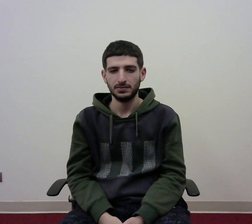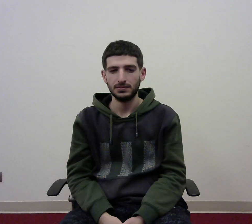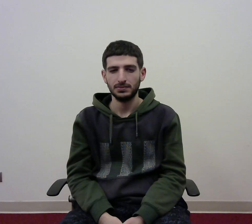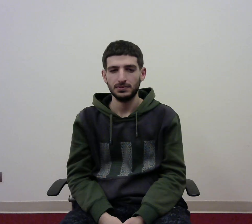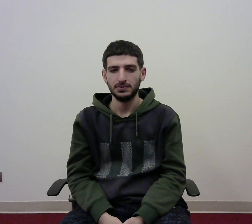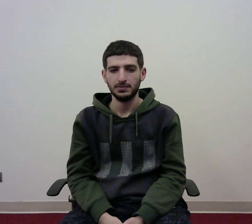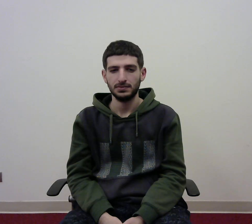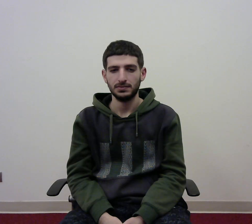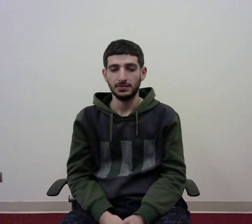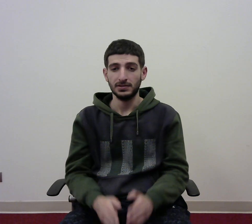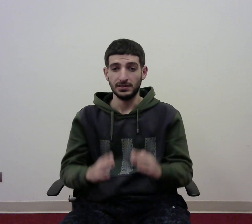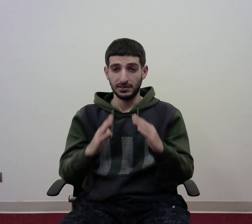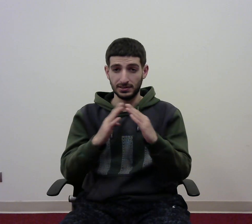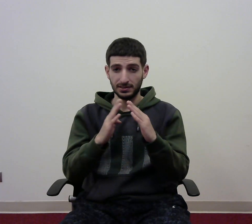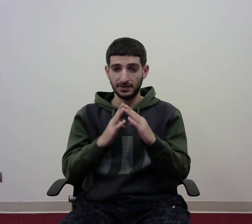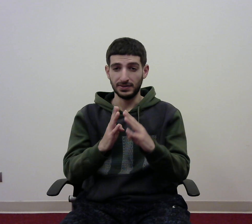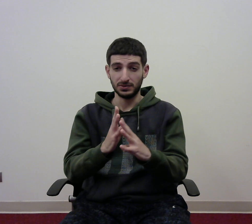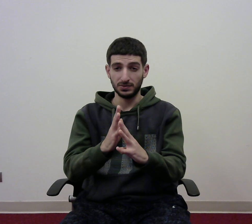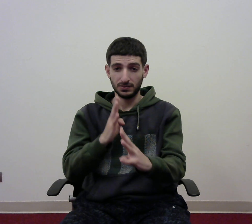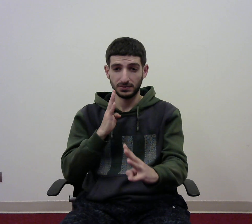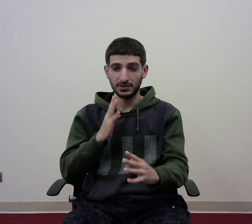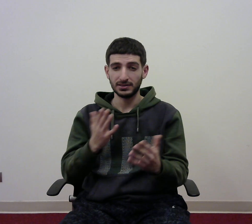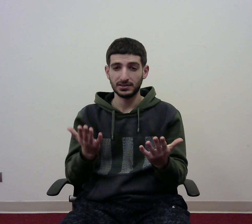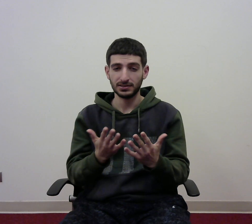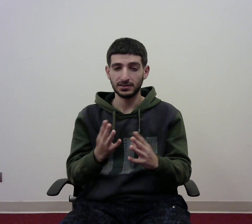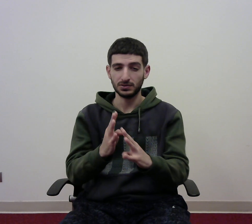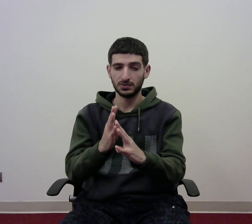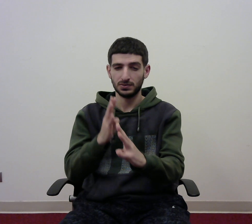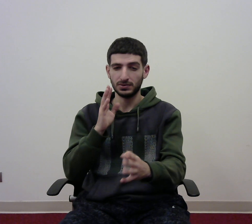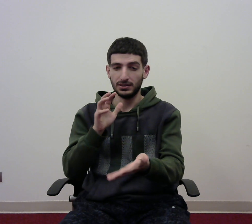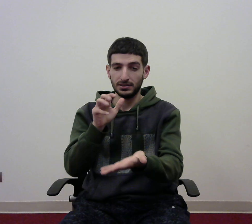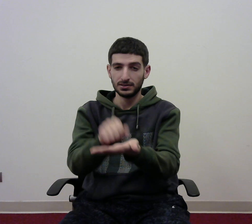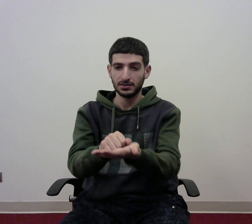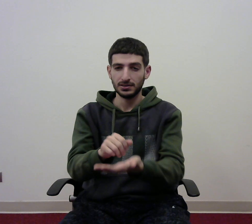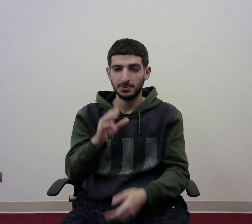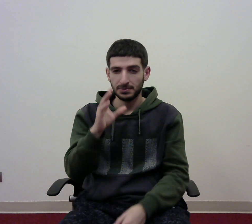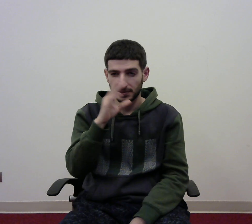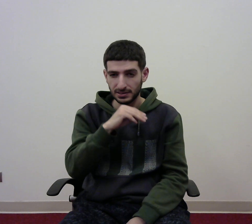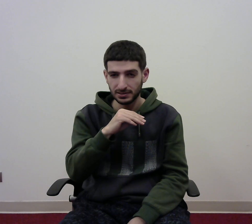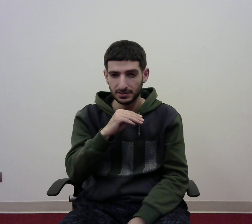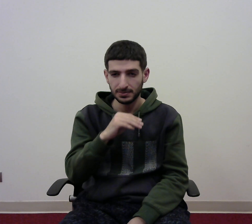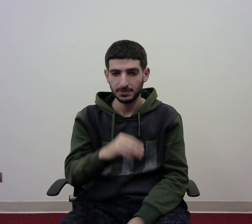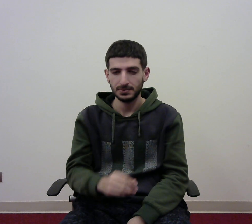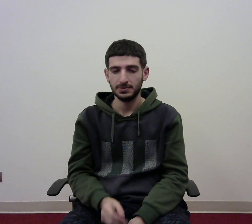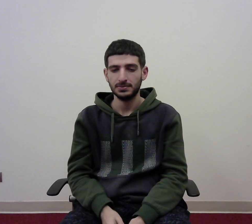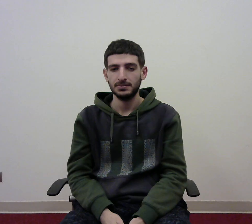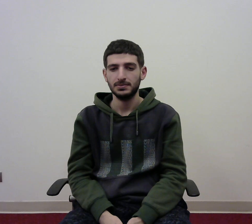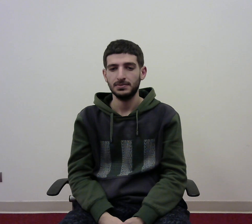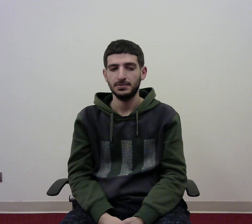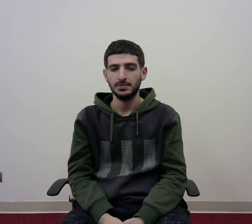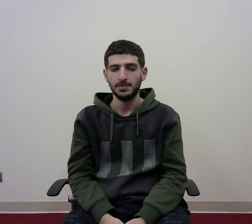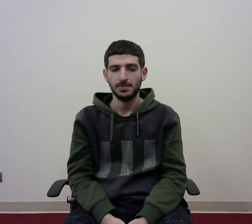Ev növbəsinə necə növbə tuta bilərəm?